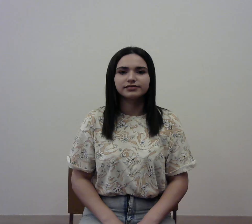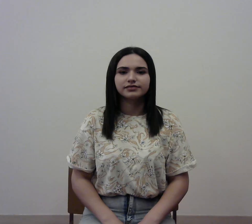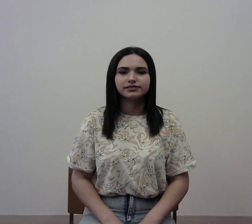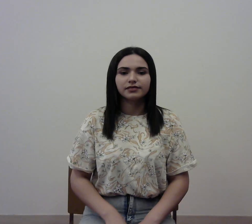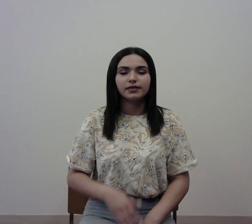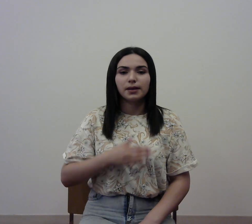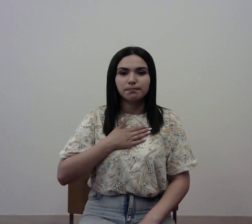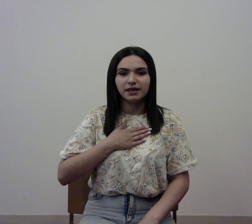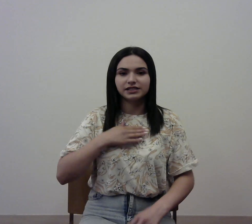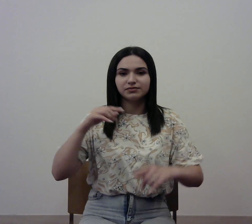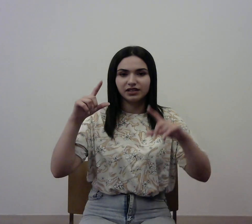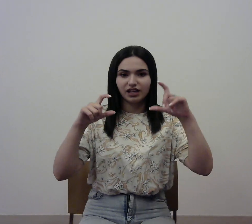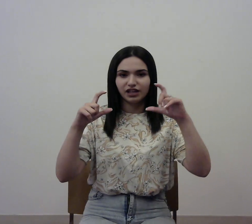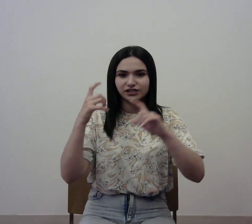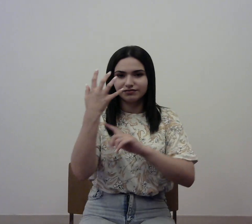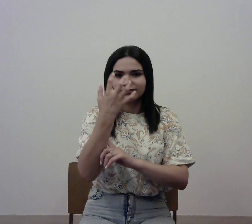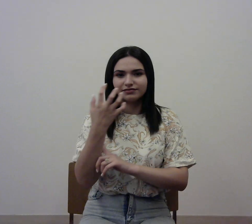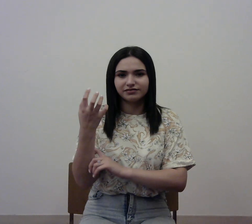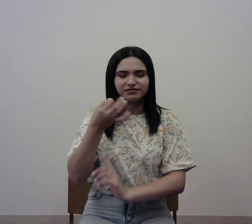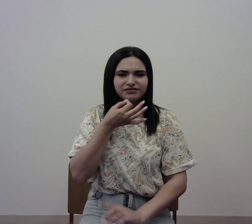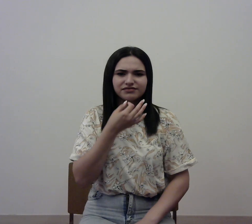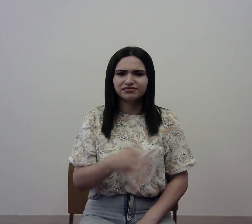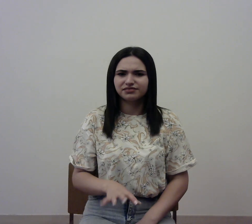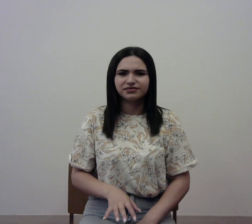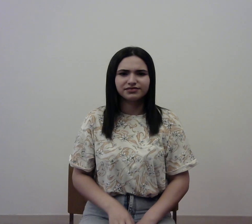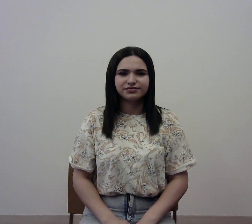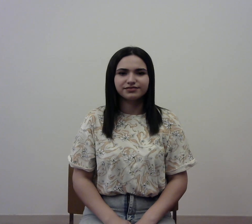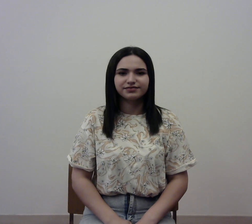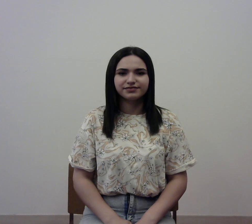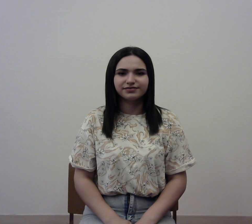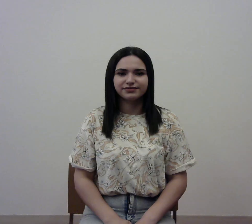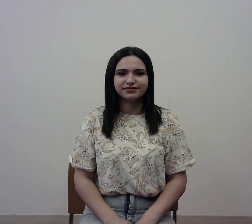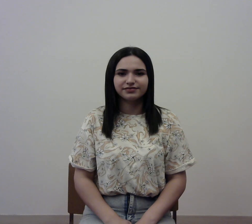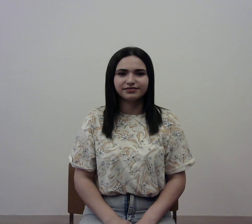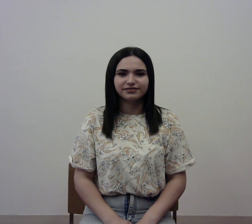Mənim şəkil çəkdirməkdən xoşum gəlir